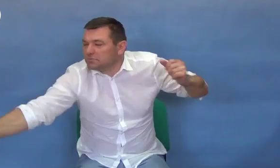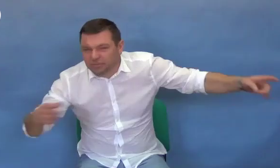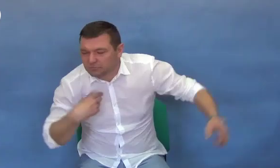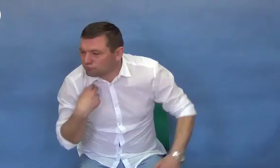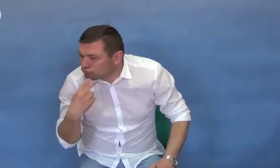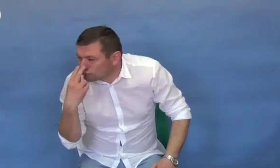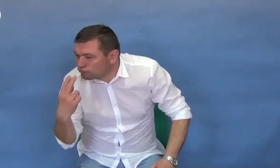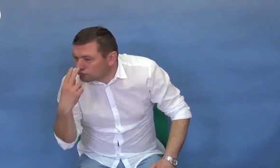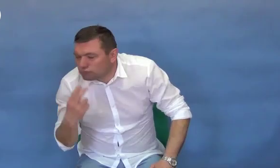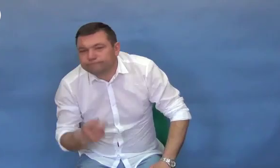Widziałem to.